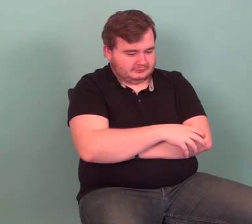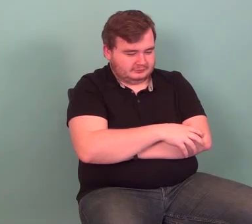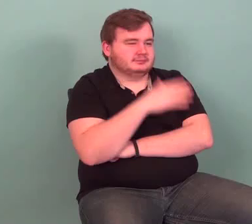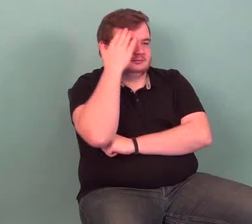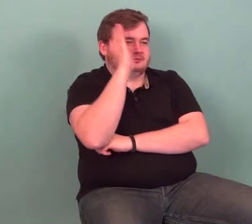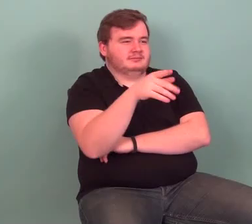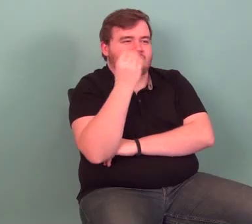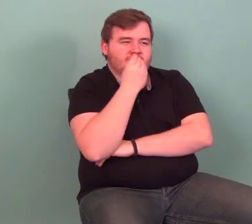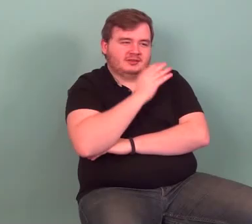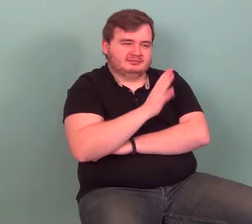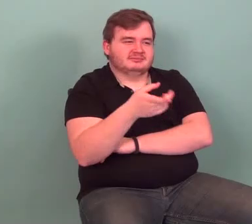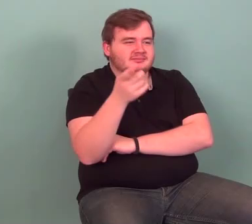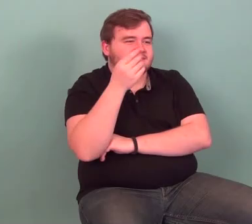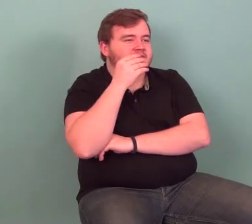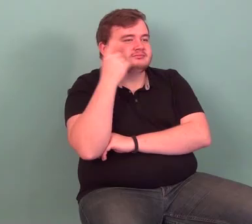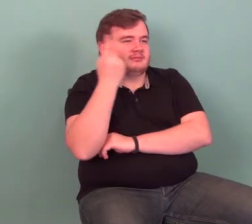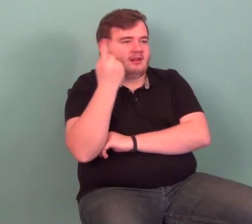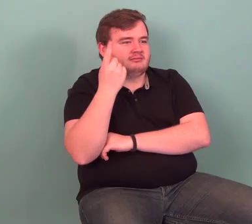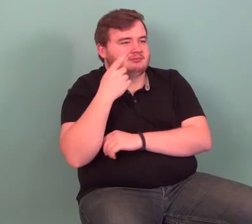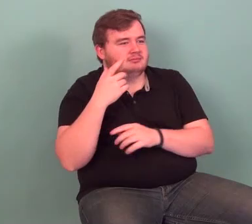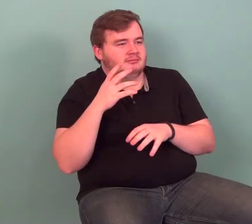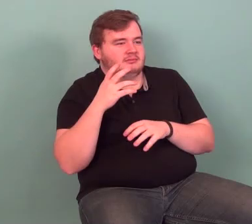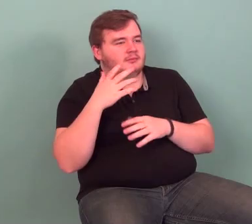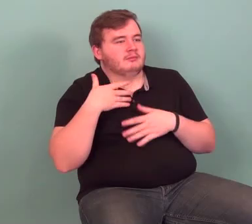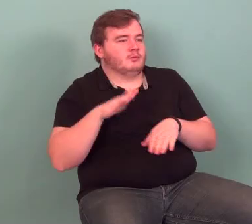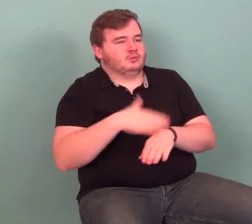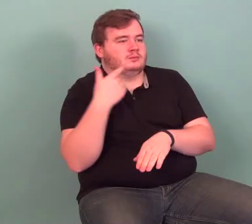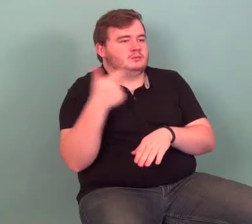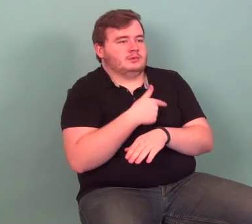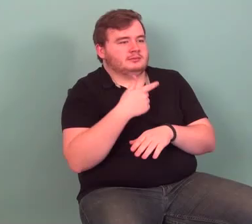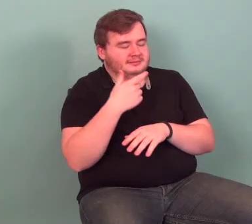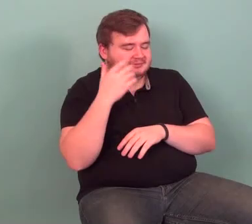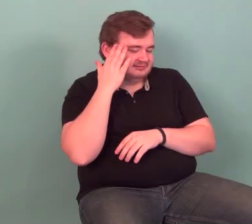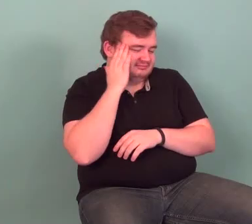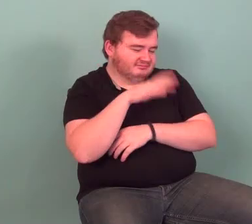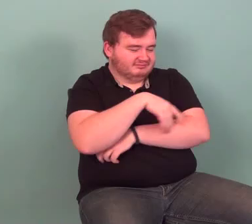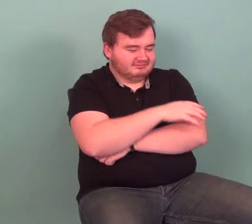Wiem, to zakaz nad morzem, trzeba być gołym, wiem.